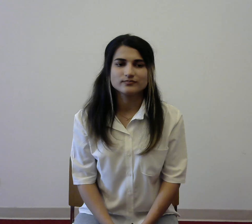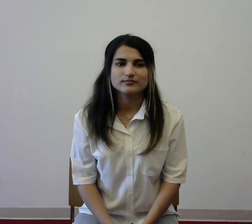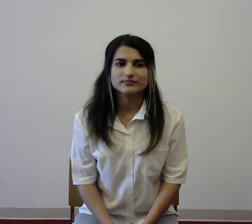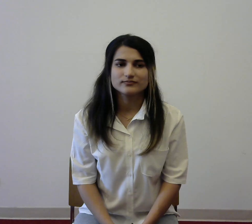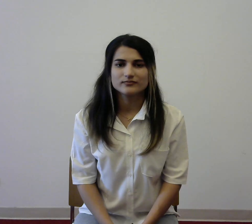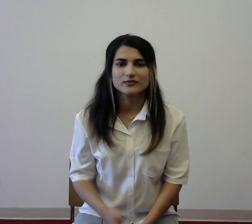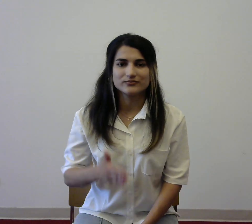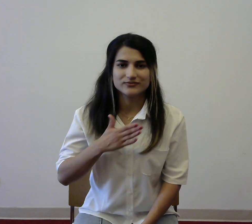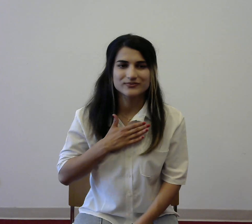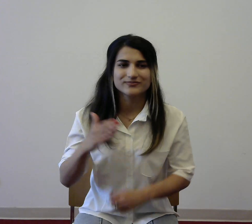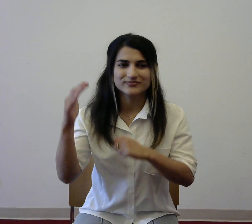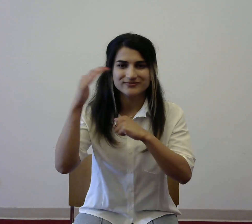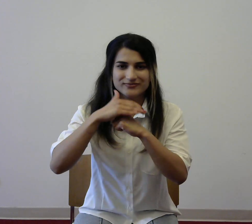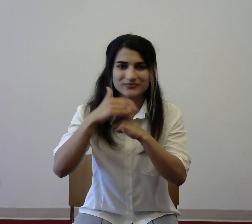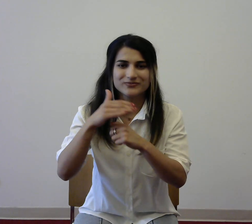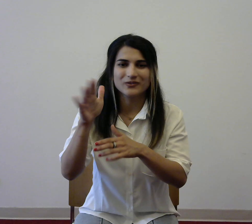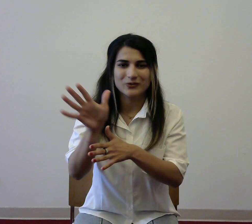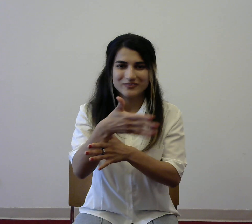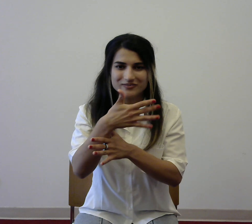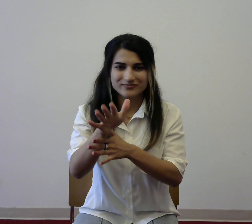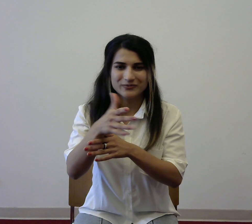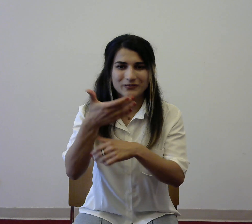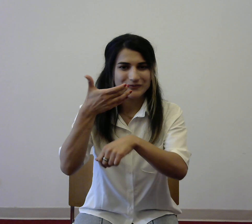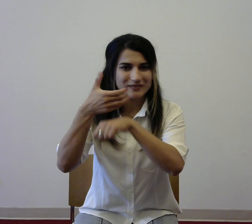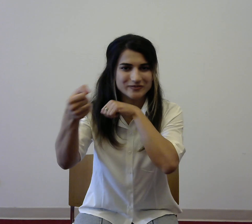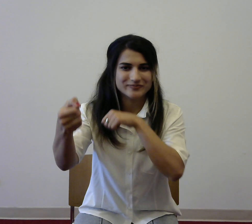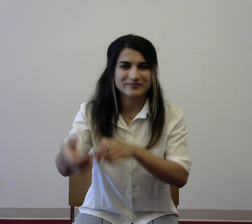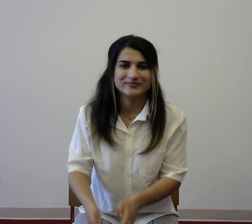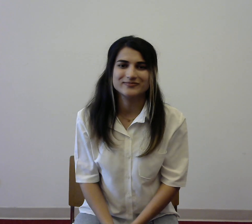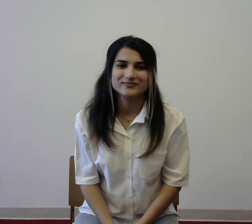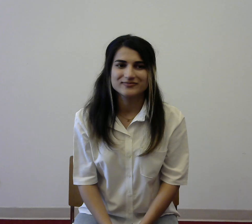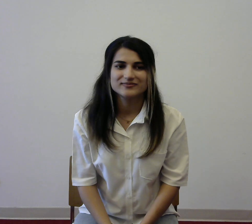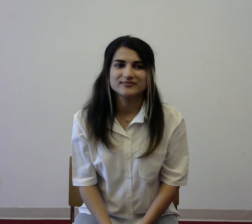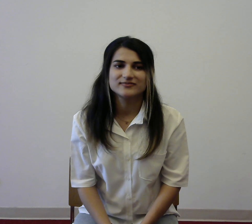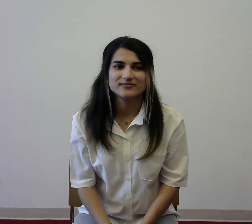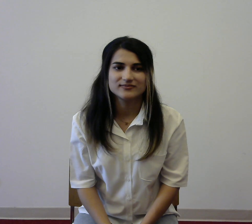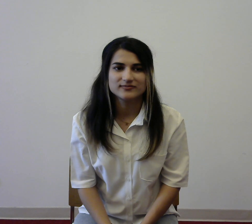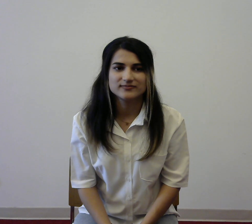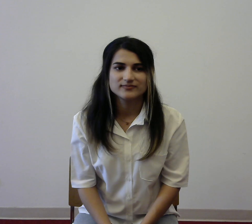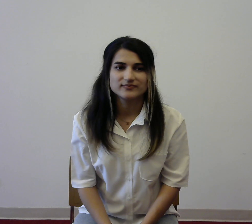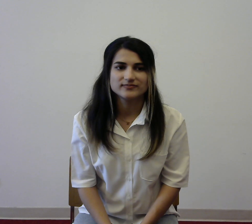Mən axşamlar gəzməyə çıxıram